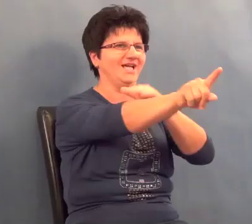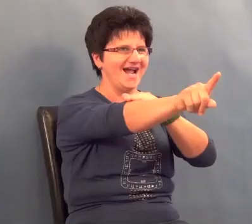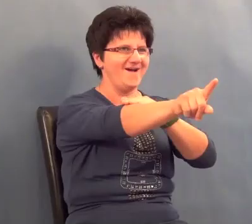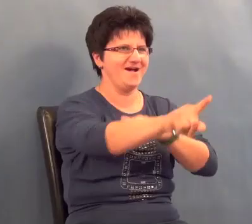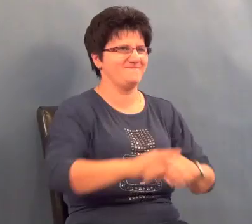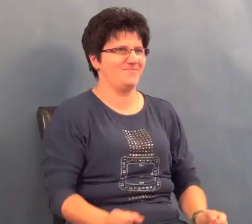Boi się.